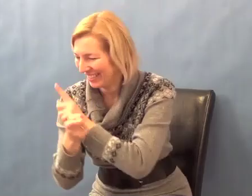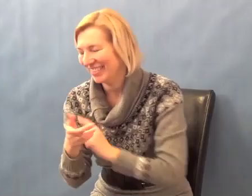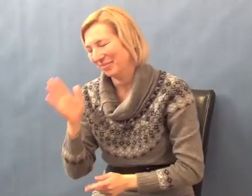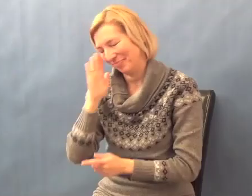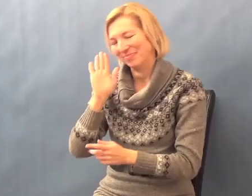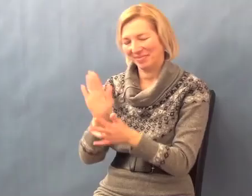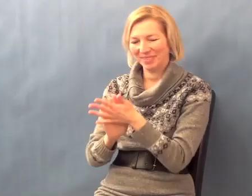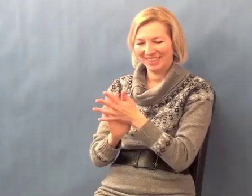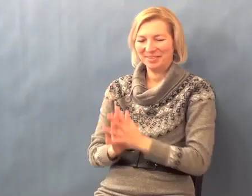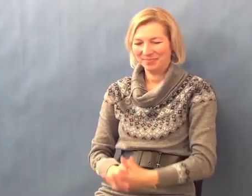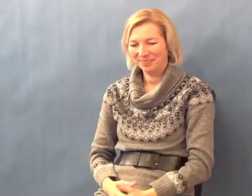Tak, zmienili...wiem, przepraszam.